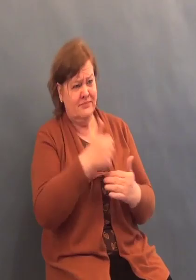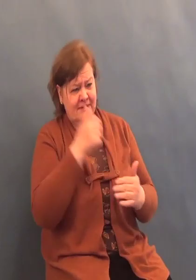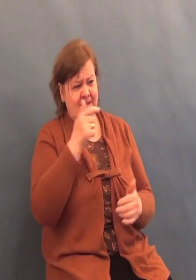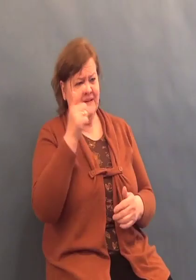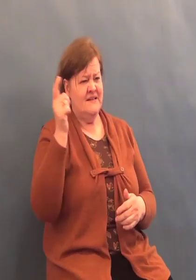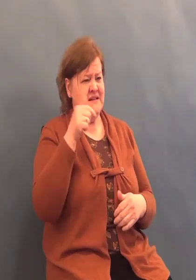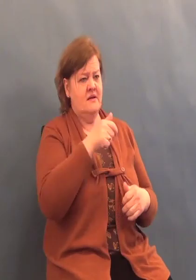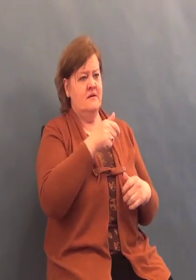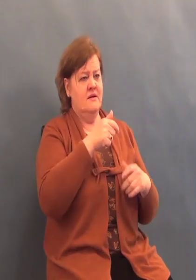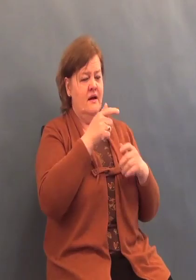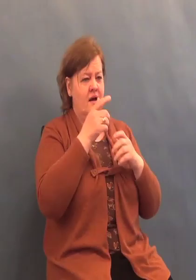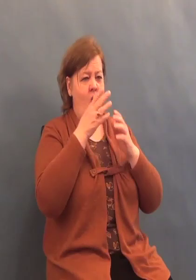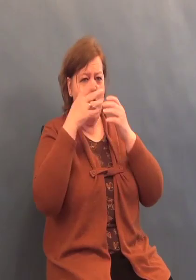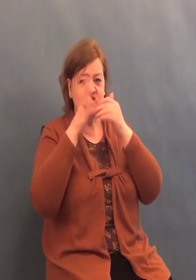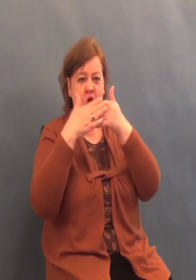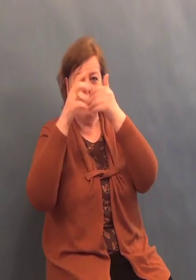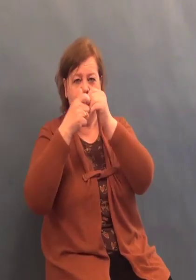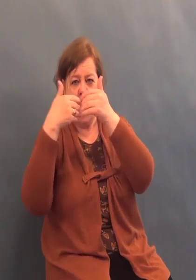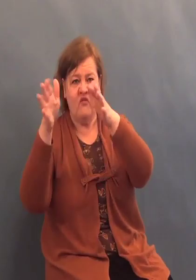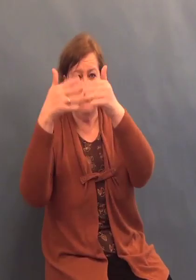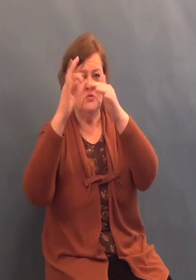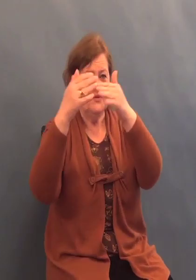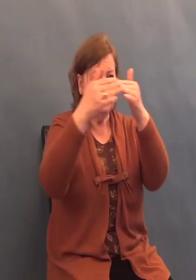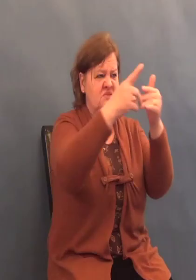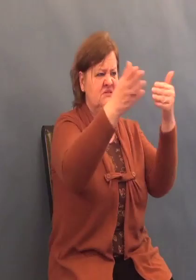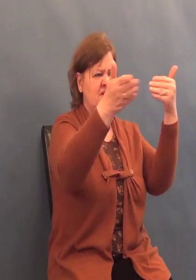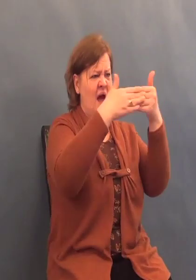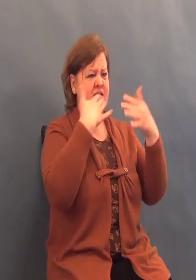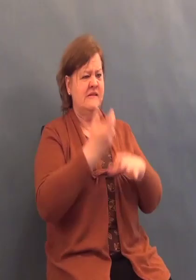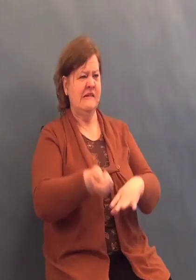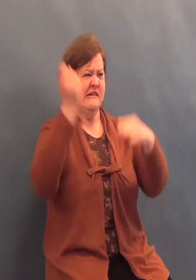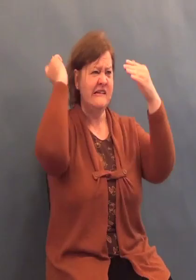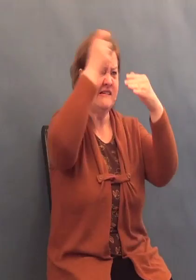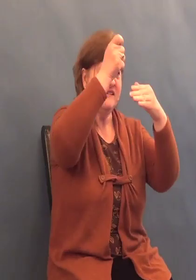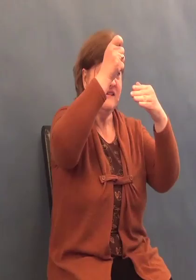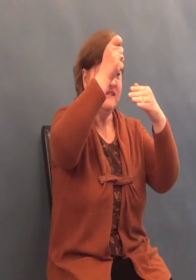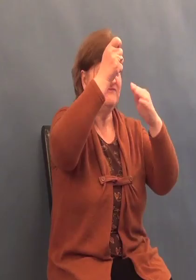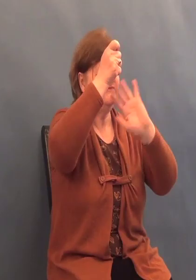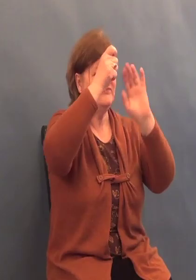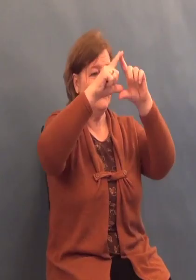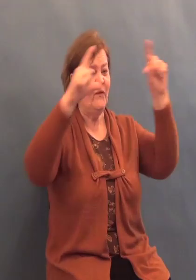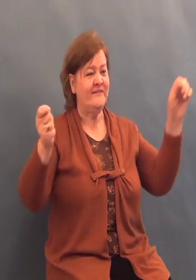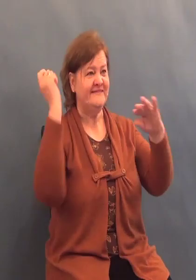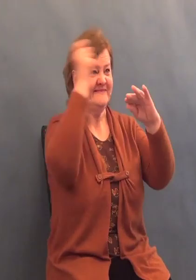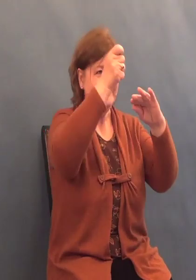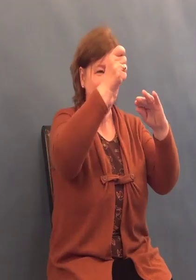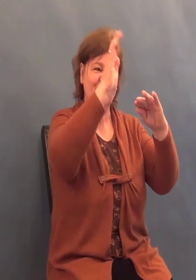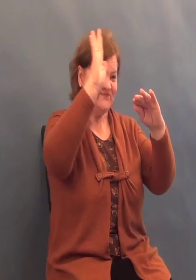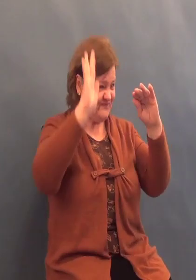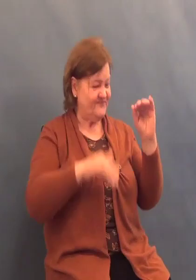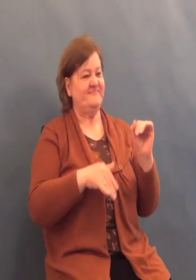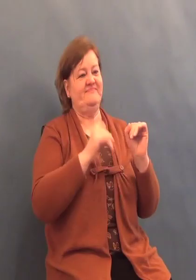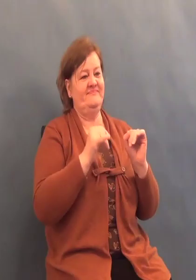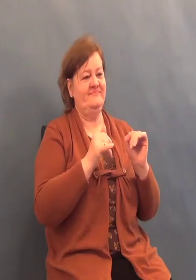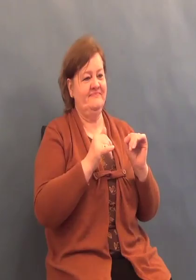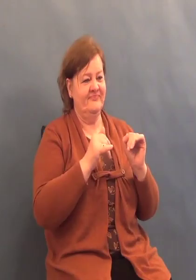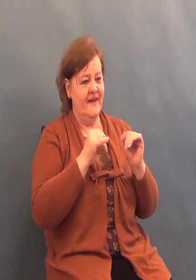Na górze drzwi do pokojów są otwierane, jedne, drugie, trzecie, a te jedne drzwi są zamknięte; zamierzają je wyważyć..., ale odpuszczają.